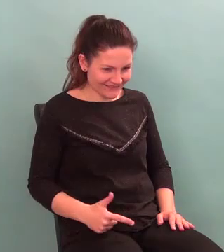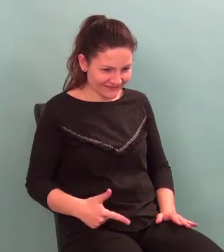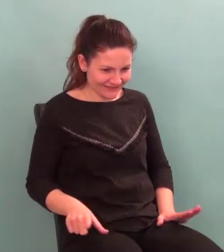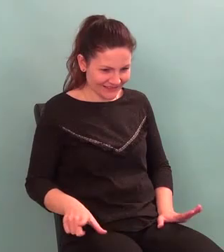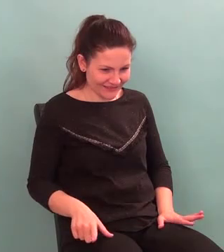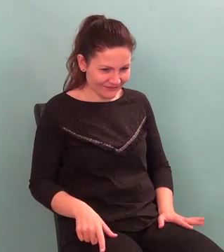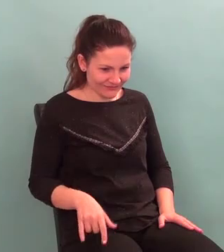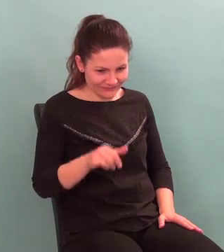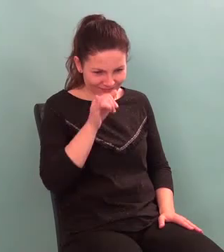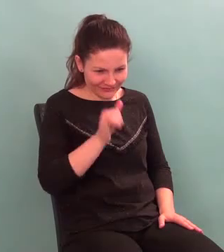Dwudziesty siódmy.